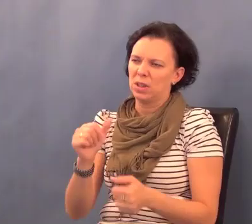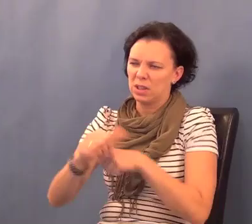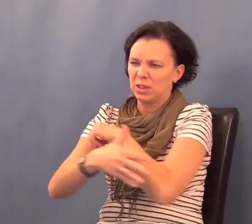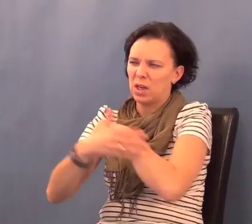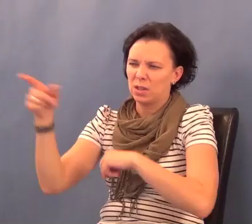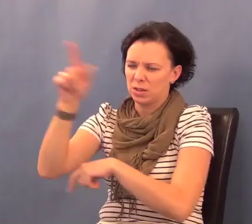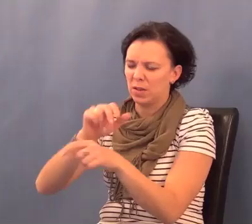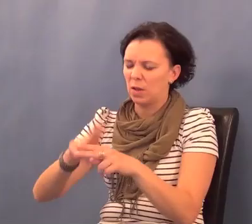Za granicą jest coś takiego.